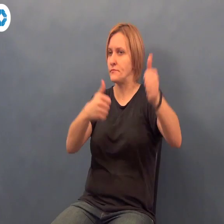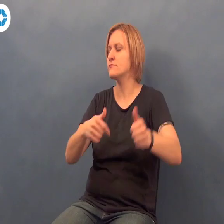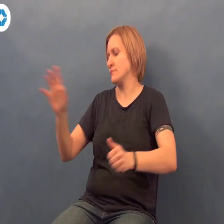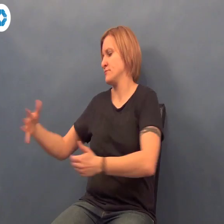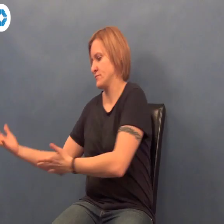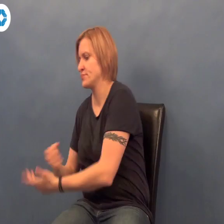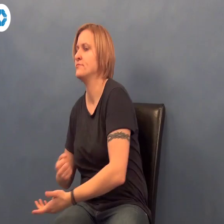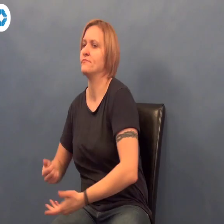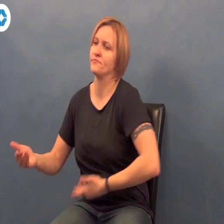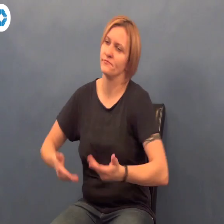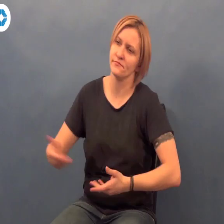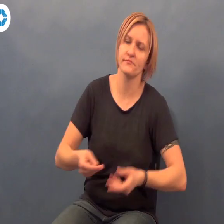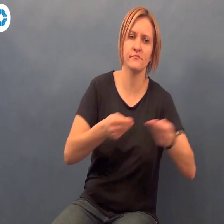Więc zabiera kapelusz, podchodzi do chłopca i oddaje mu kapelusz.